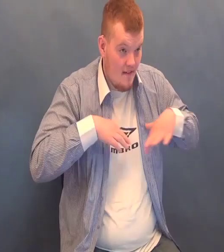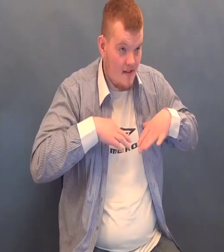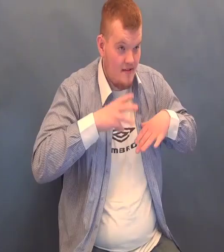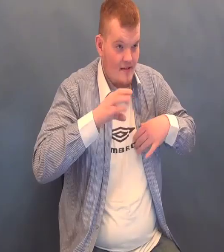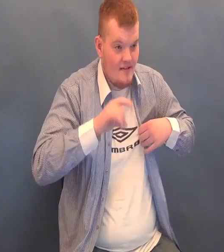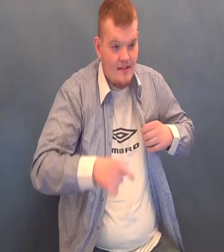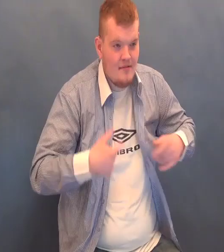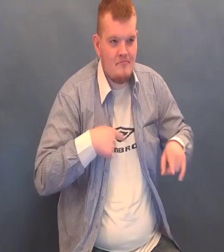Dwudziestego siódmego wolne?